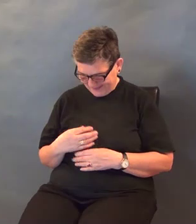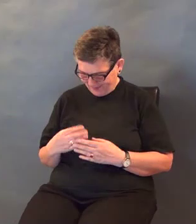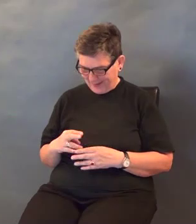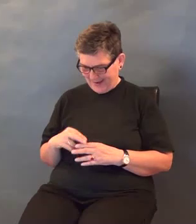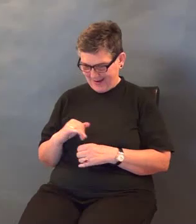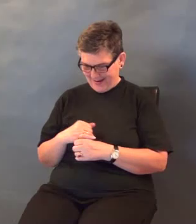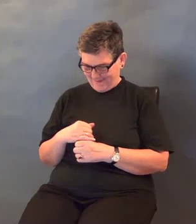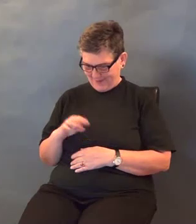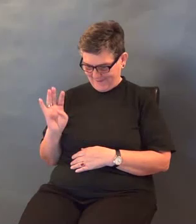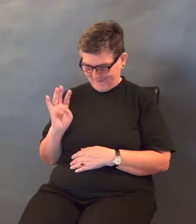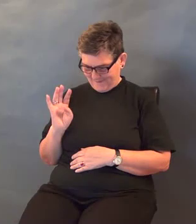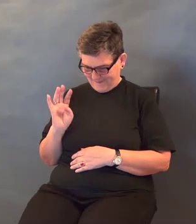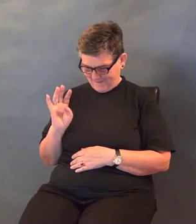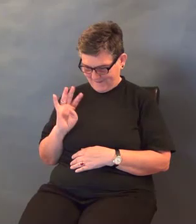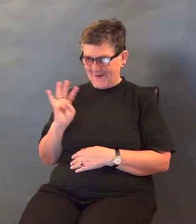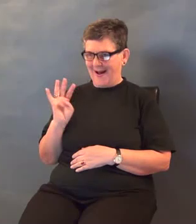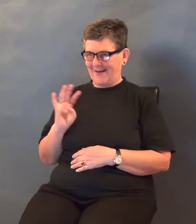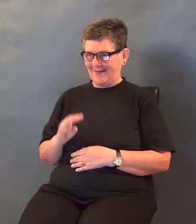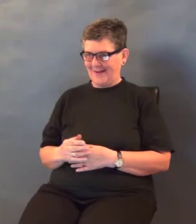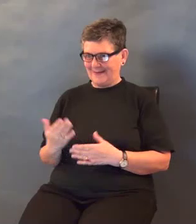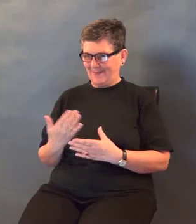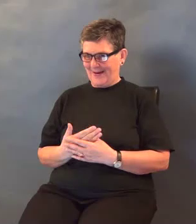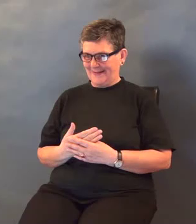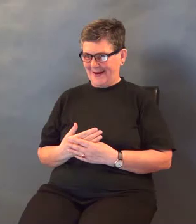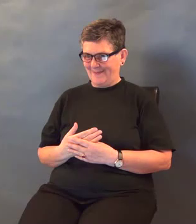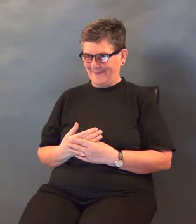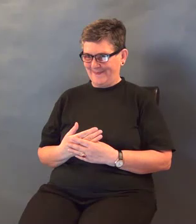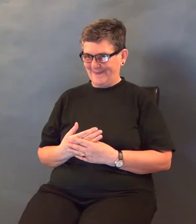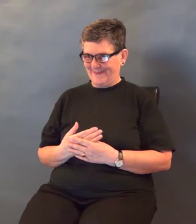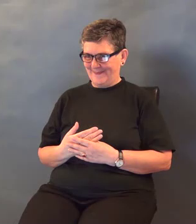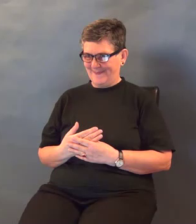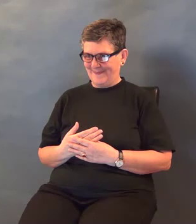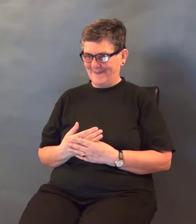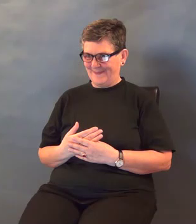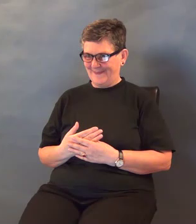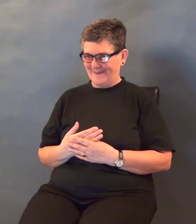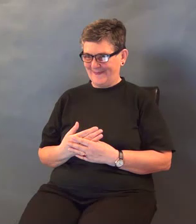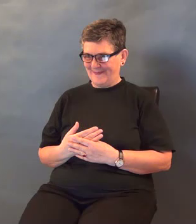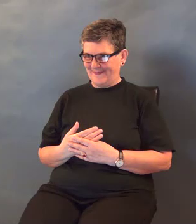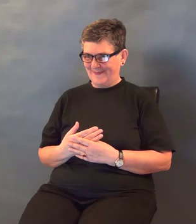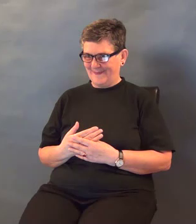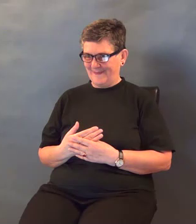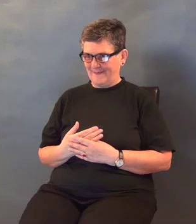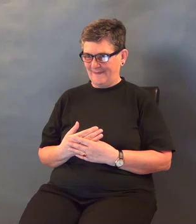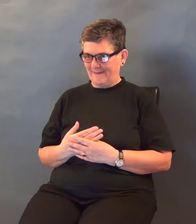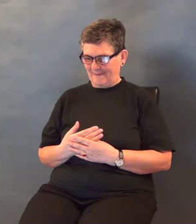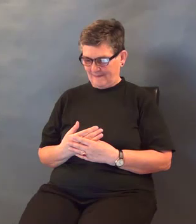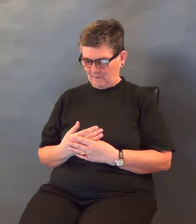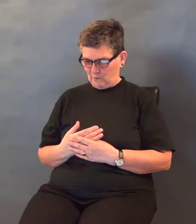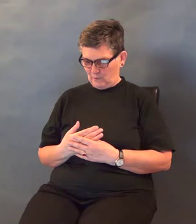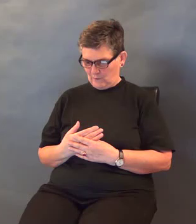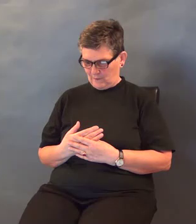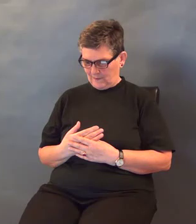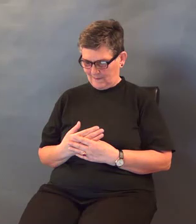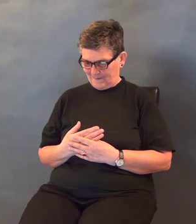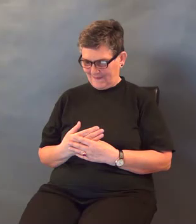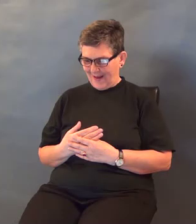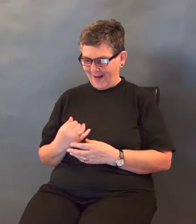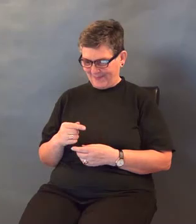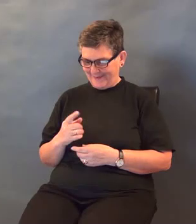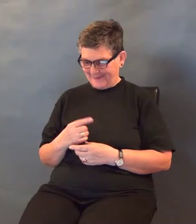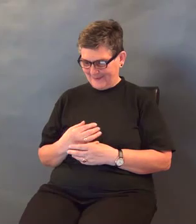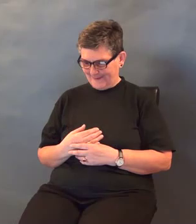Zapraszam na kawę o czwartej.